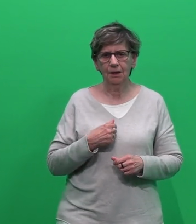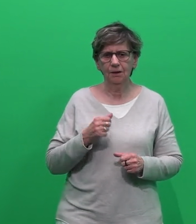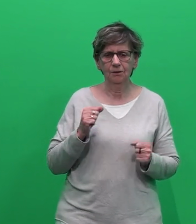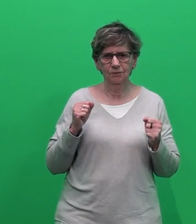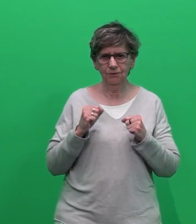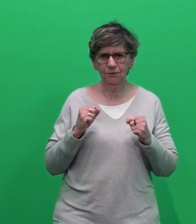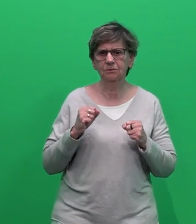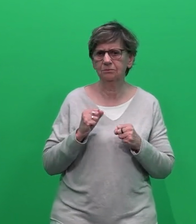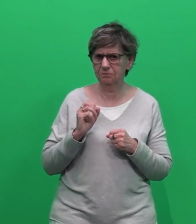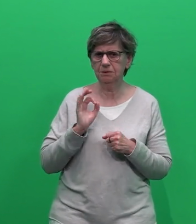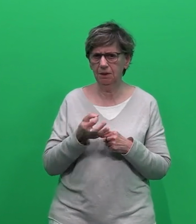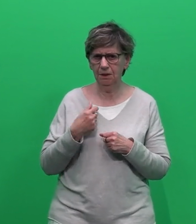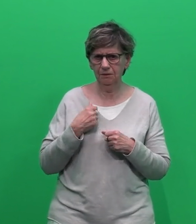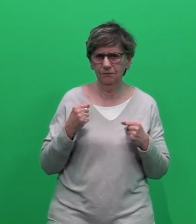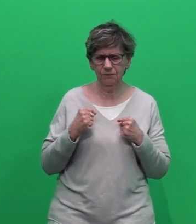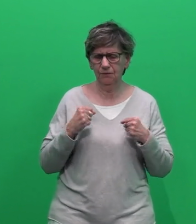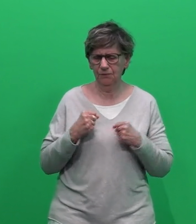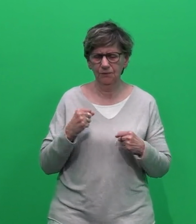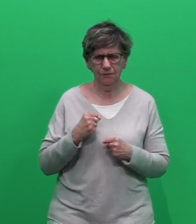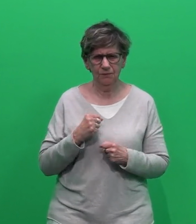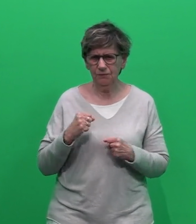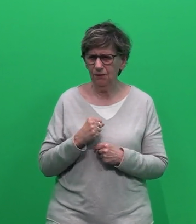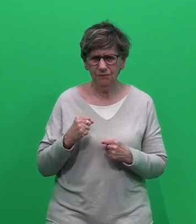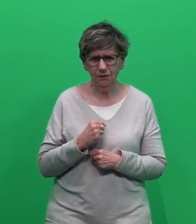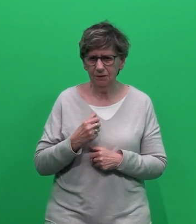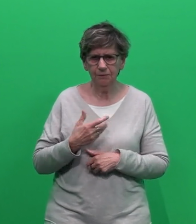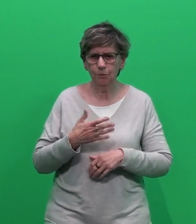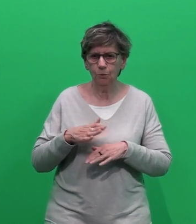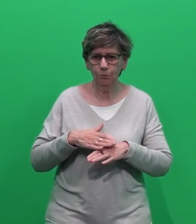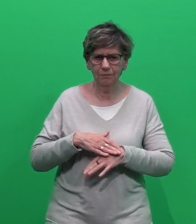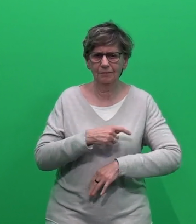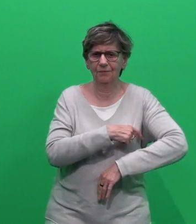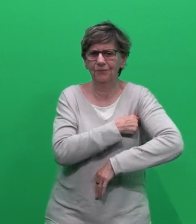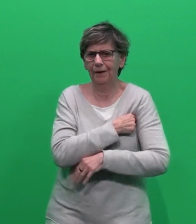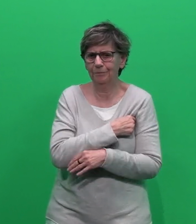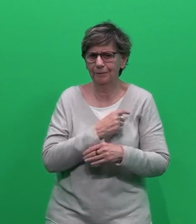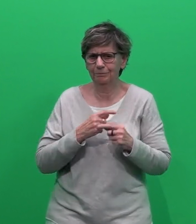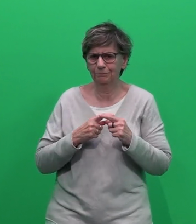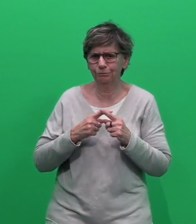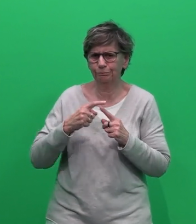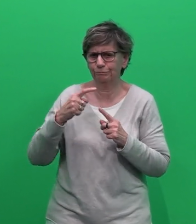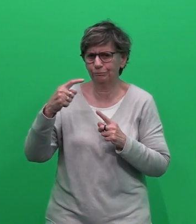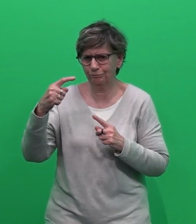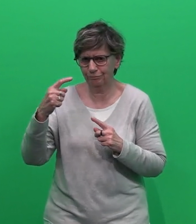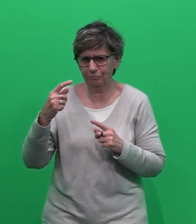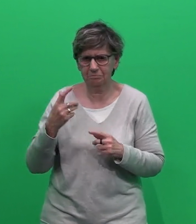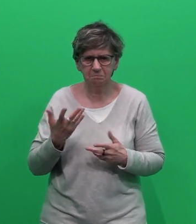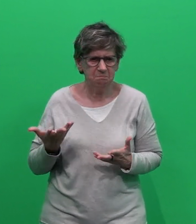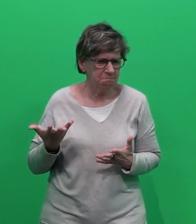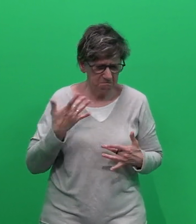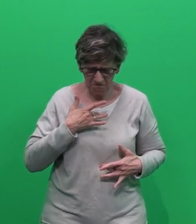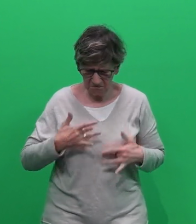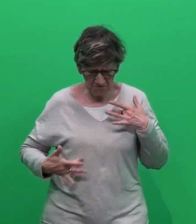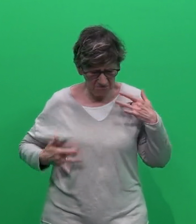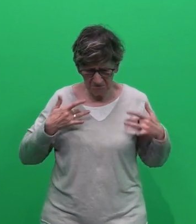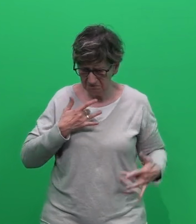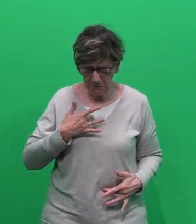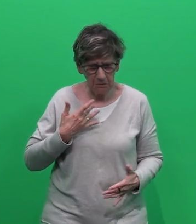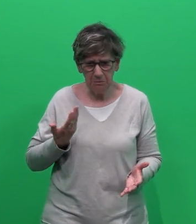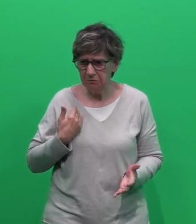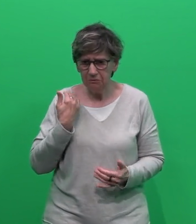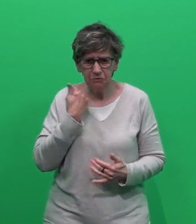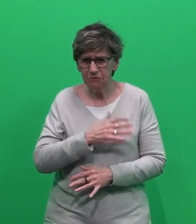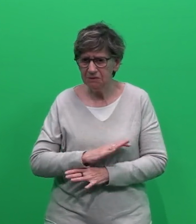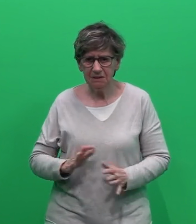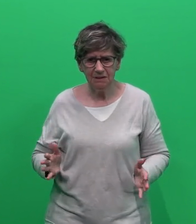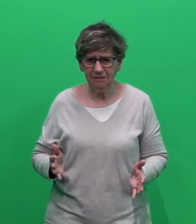Sí tinc fred, tinc molt de fred per la febre, perquè la temperatura ha pujat molt. No sé quins símptomes tinc.